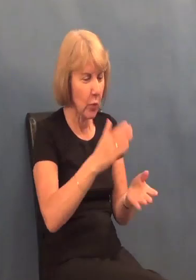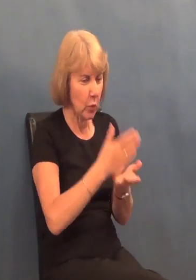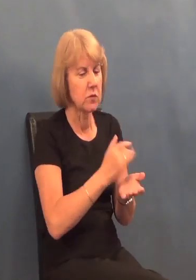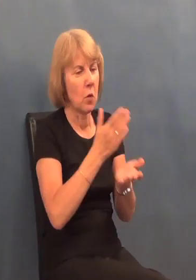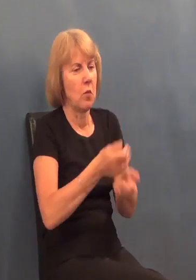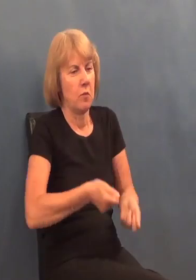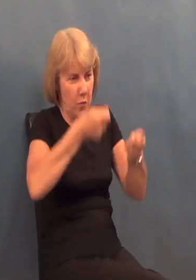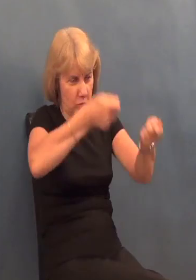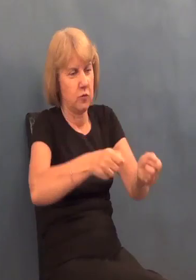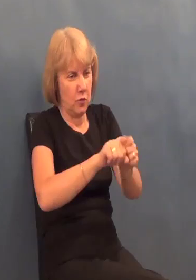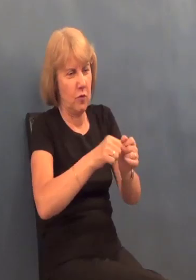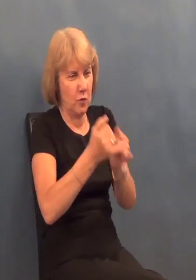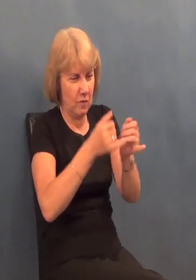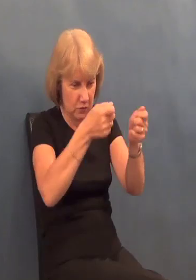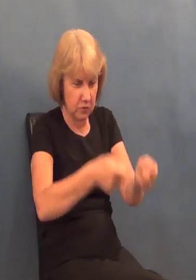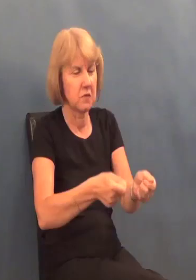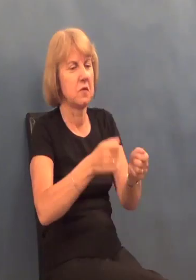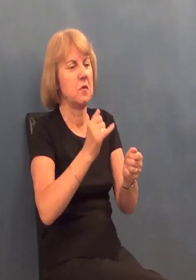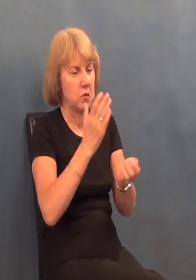Pomagają postawić kosz na rowerze.